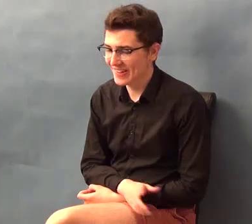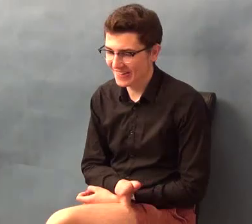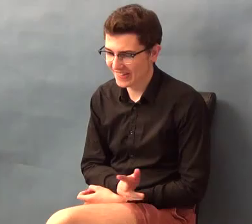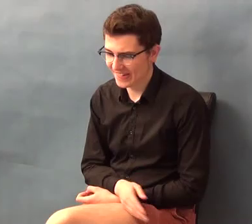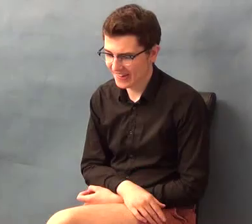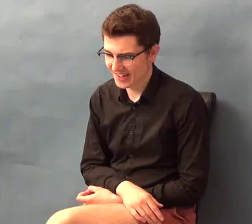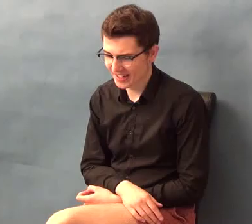Dalej.